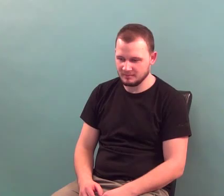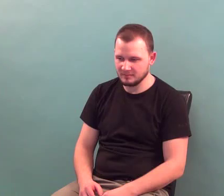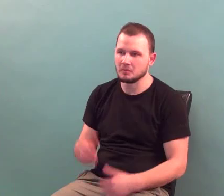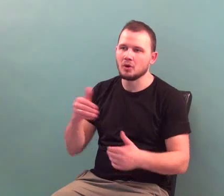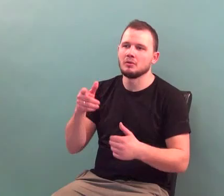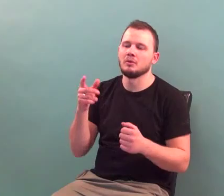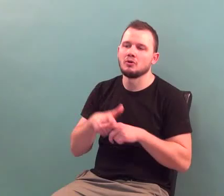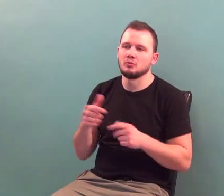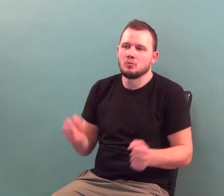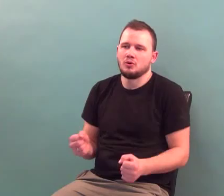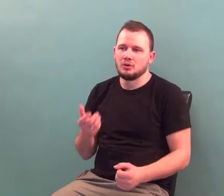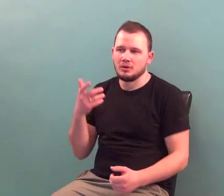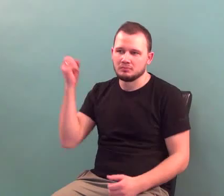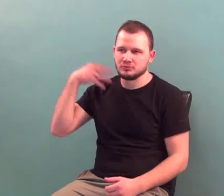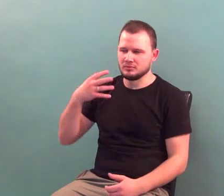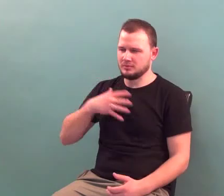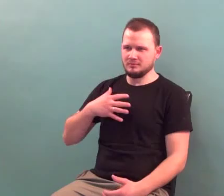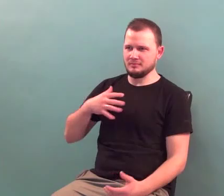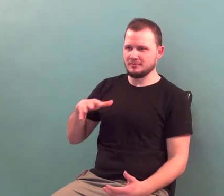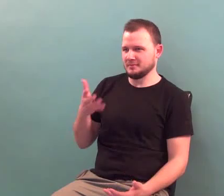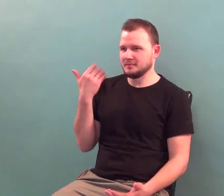Może konie boją się natrysku, czują się dziwnie, nie wiem.